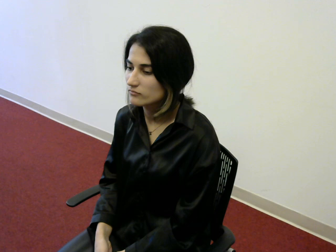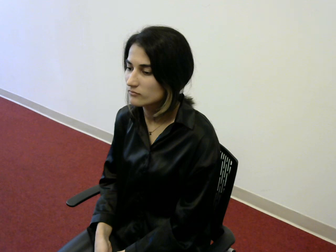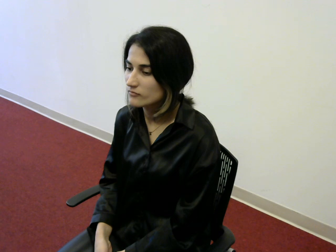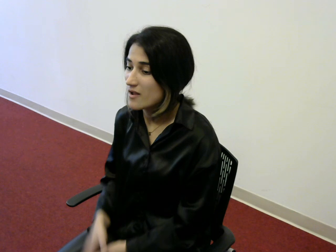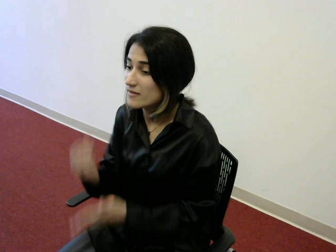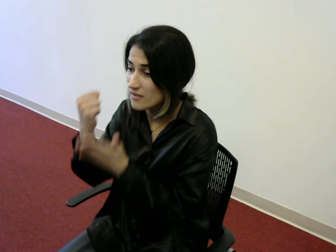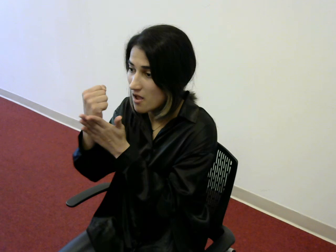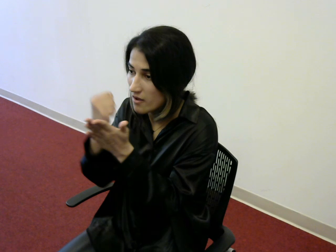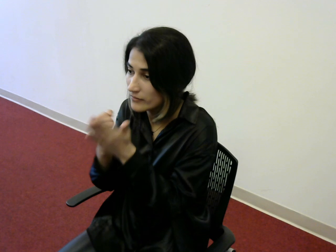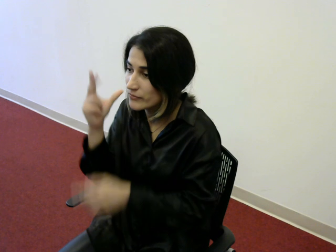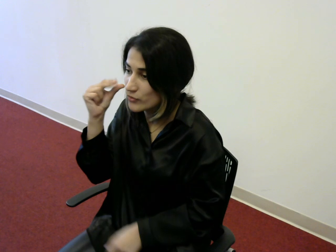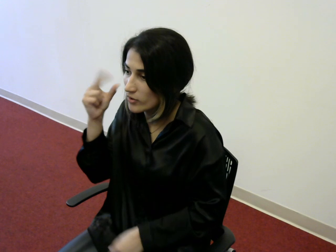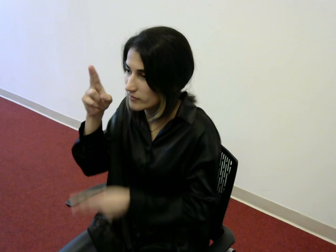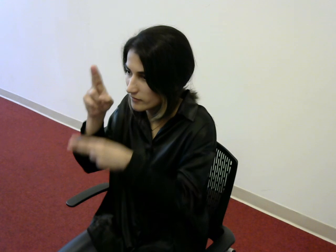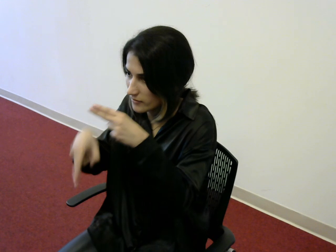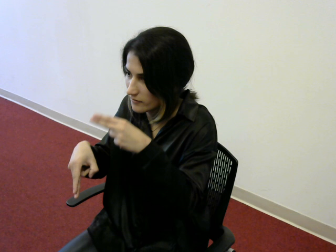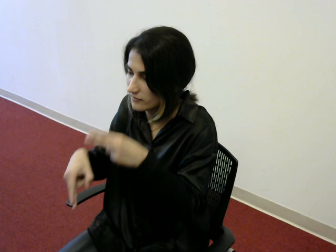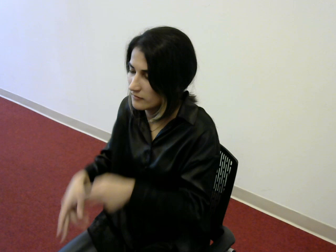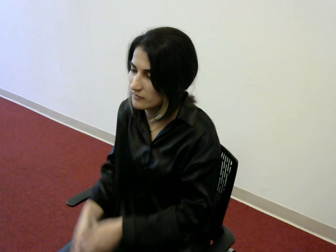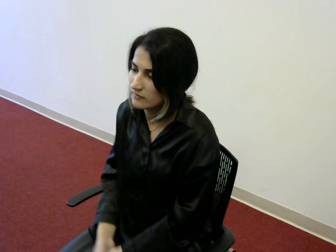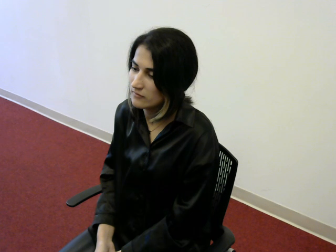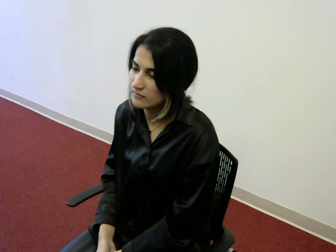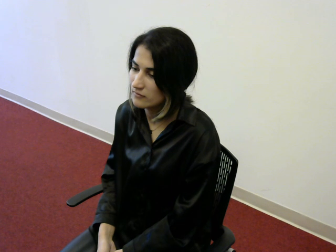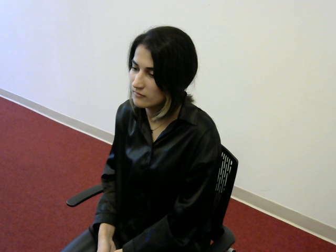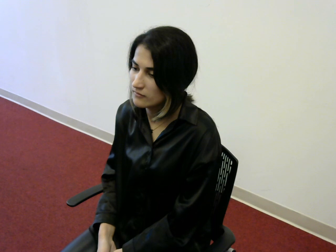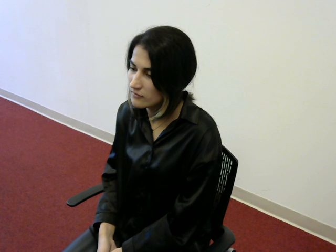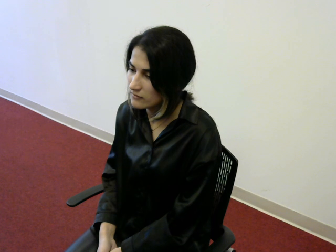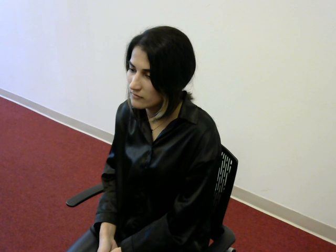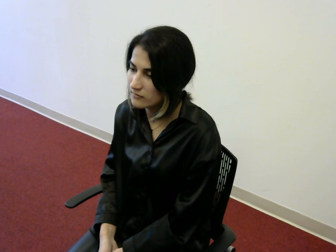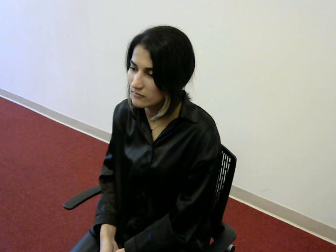Viza nə vaxt bitir?